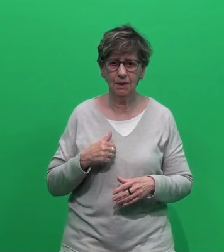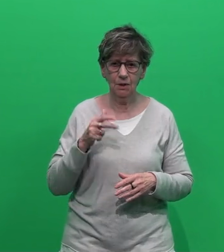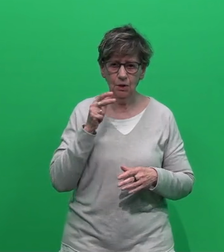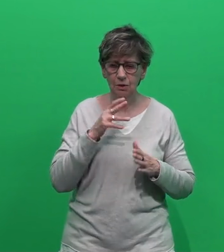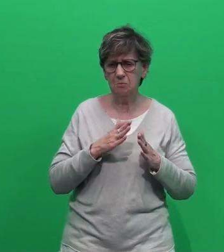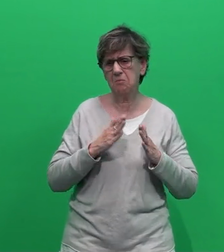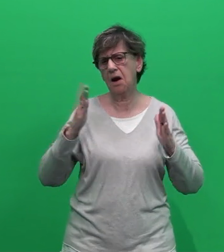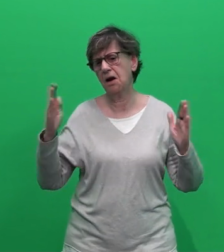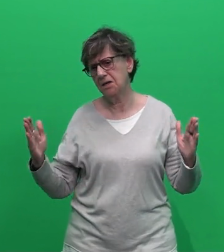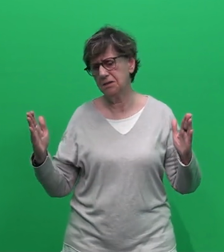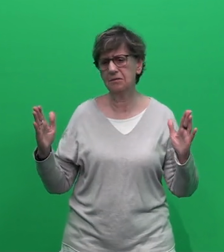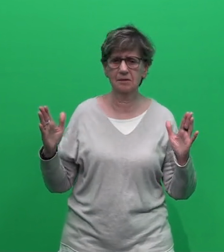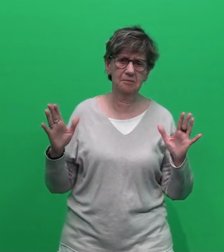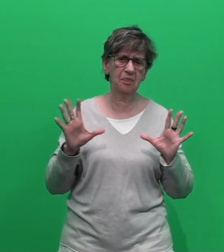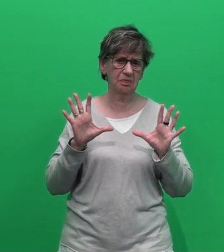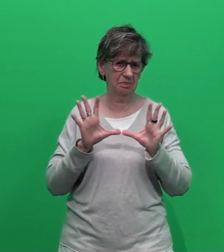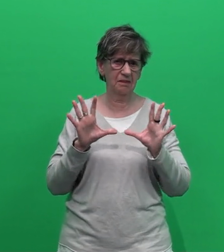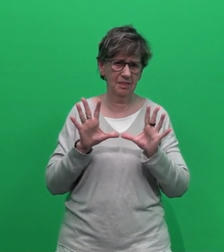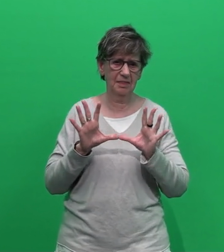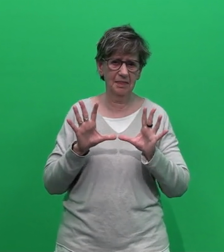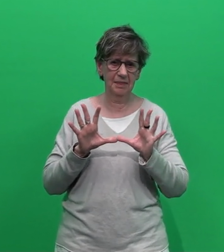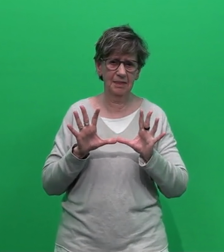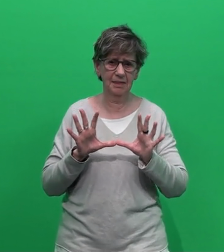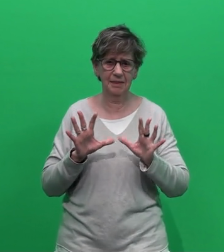Em fa més mal, diria que un deu.